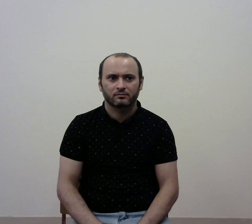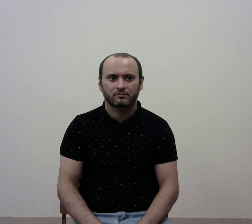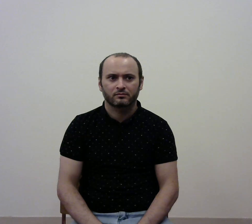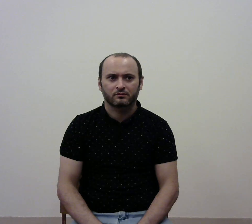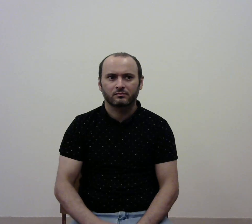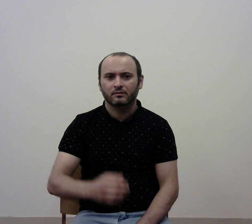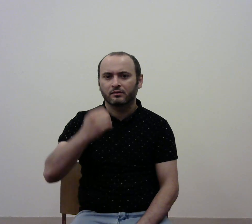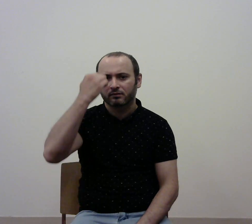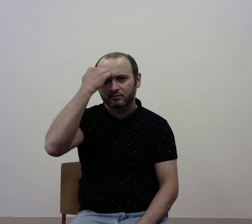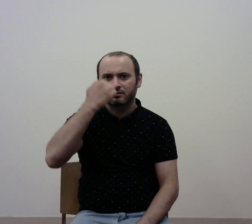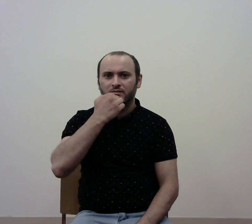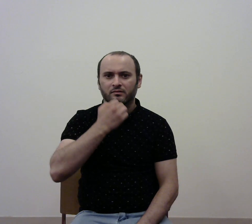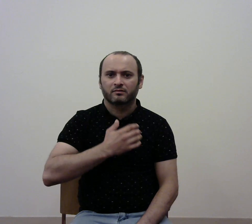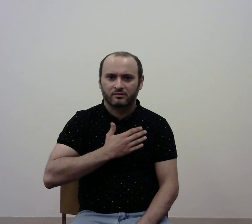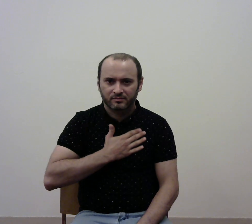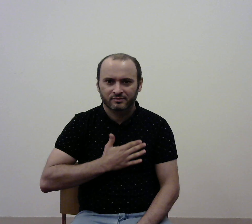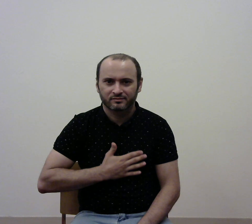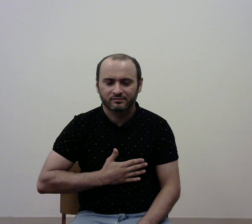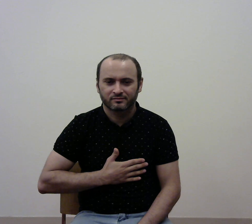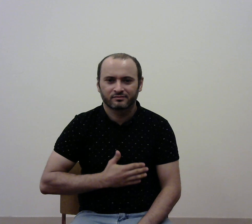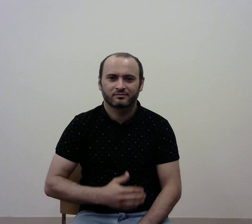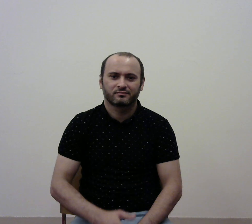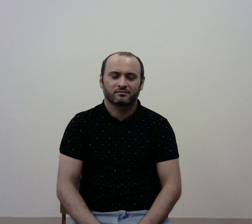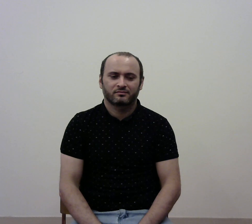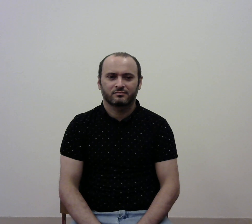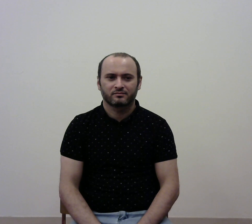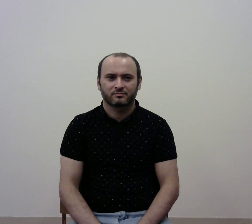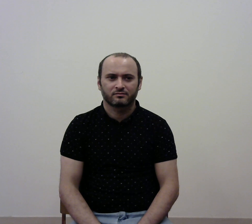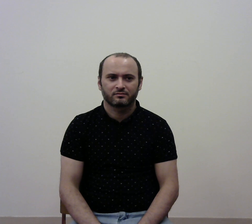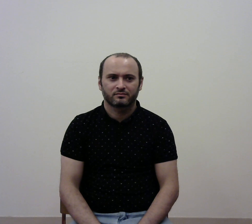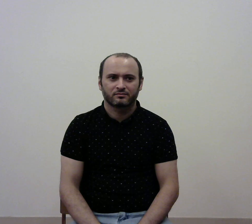Təşəkkür edirəm